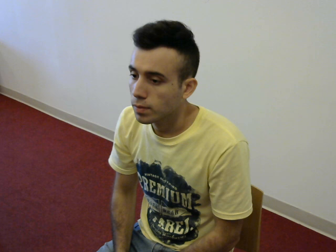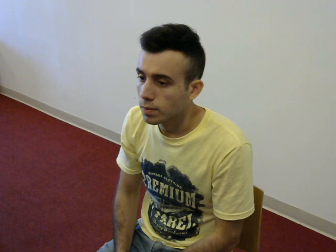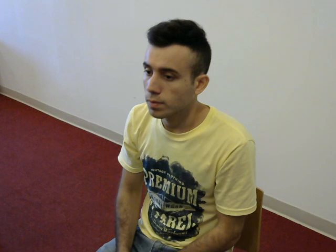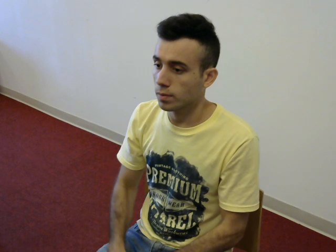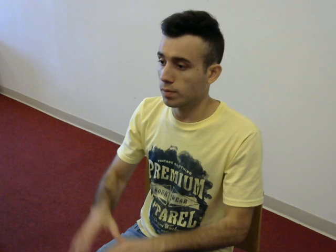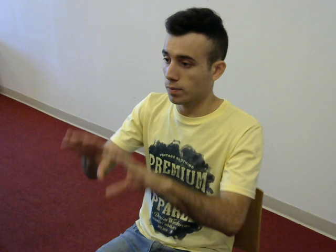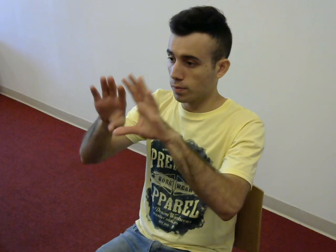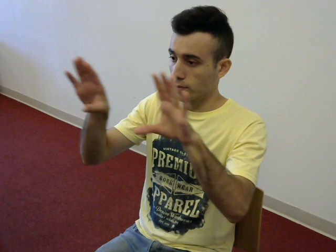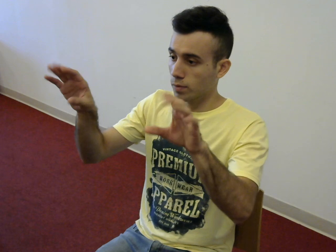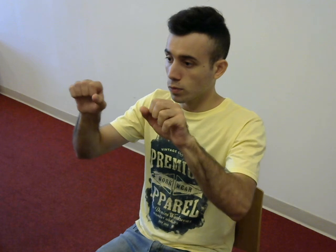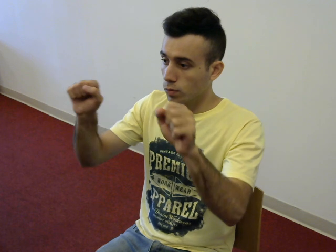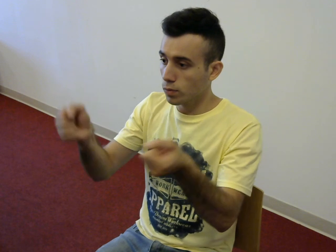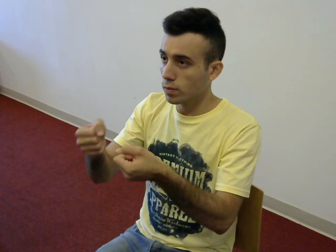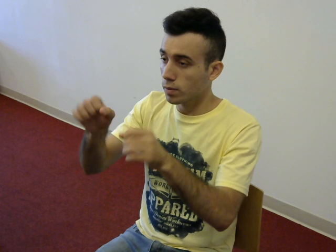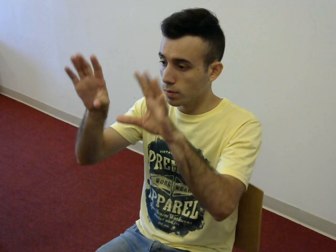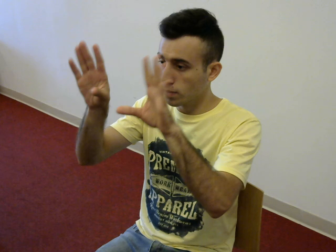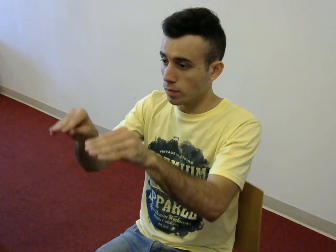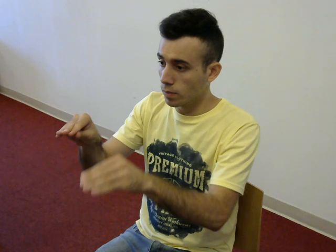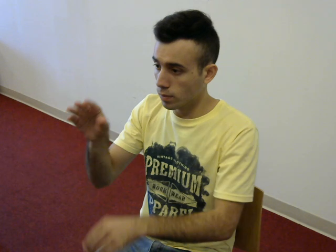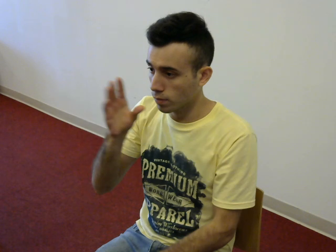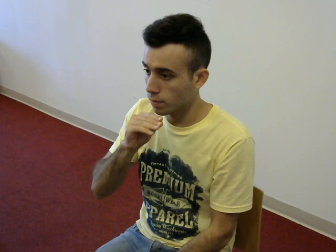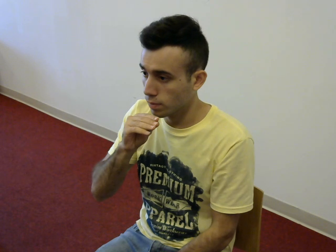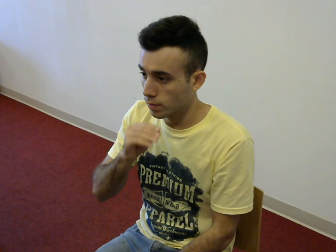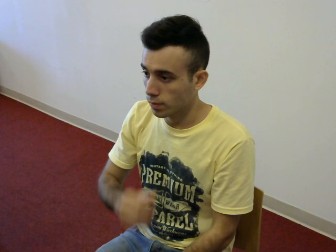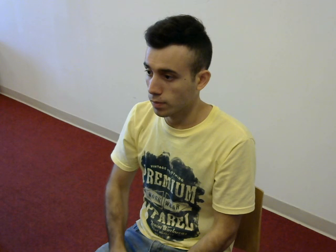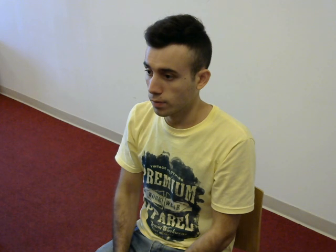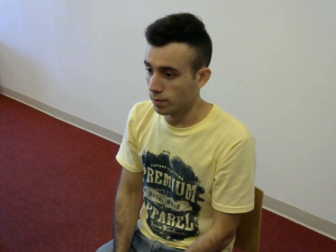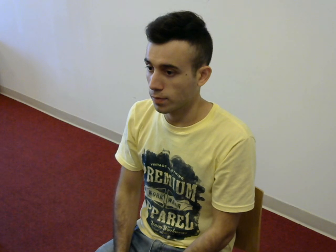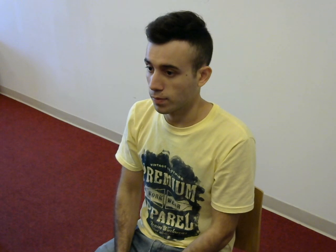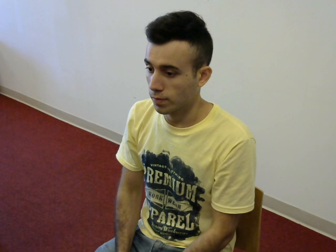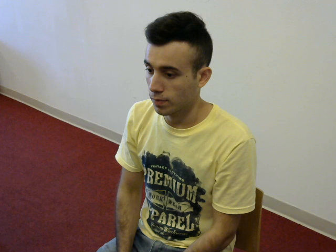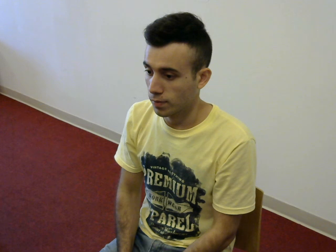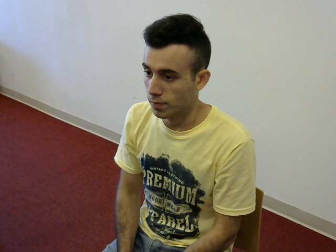Kondisioneri söndürə bilərsinizmi?